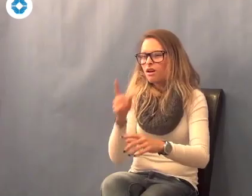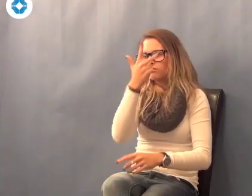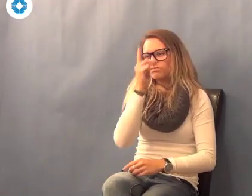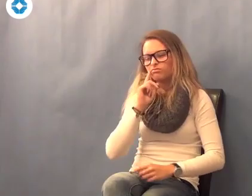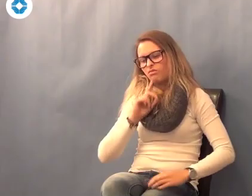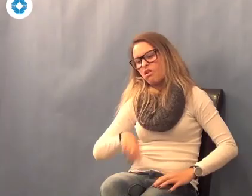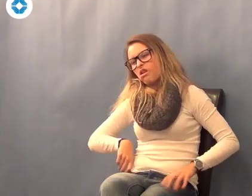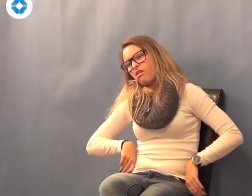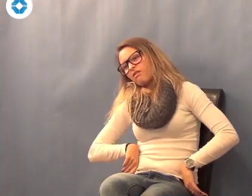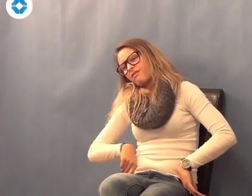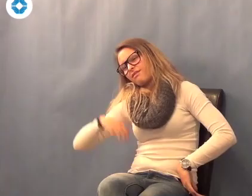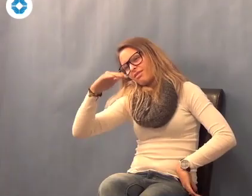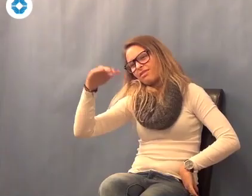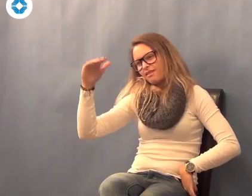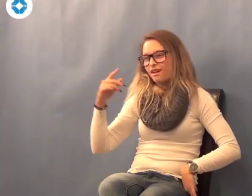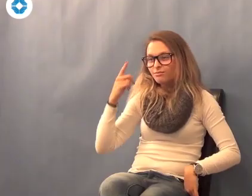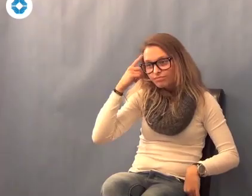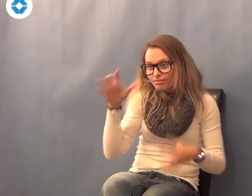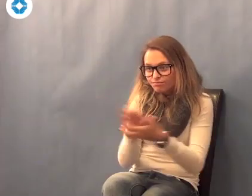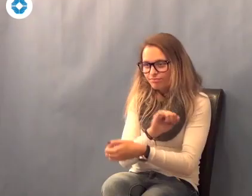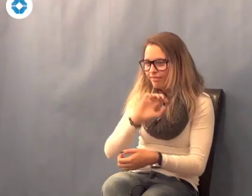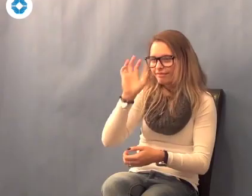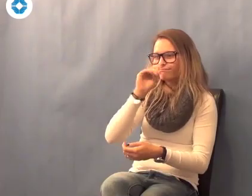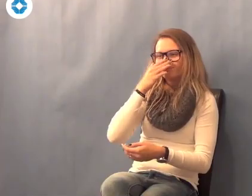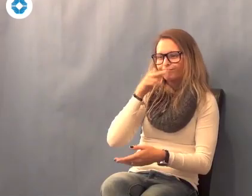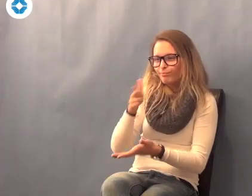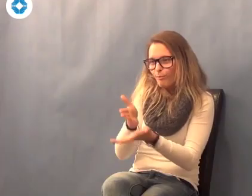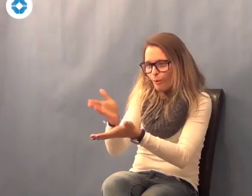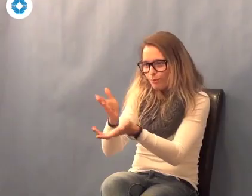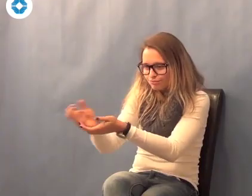Zobaczył trzech chłopców, myślał, że będą go chcieli okraść, a oni mu chcieli pomóc.